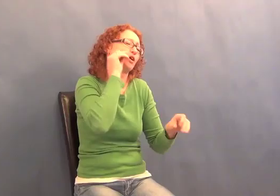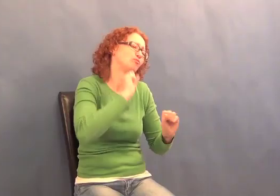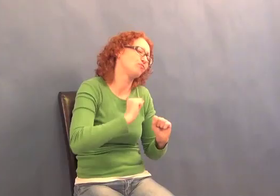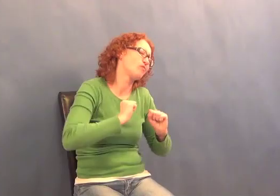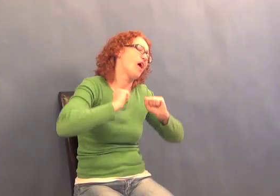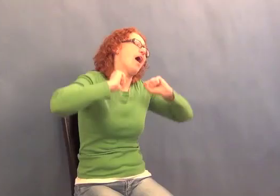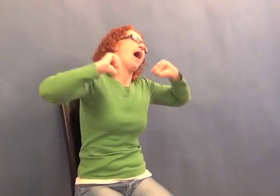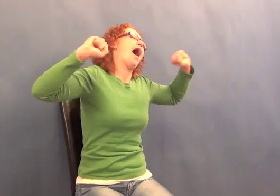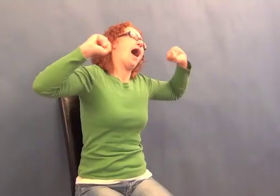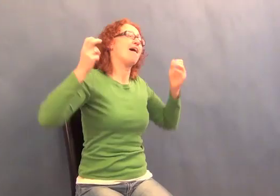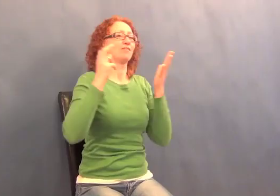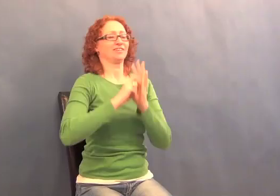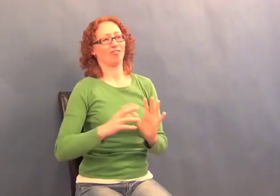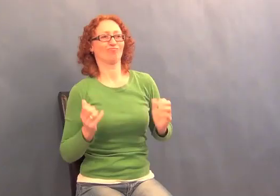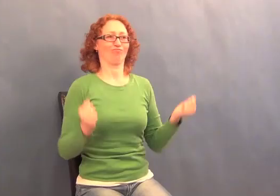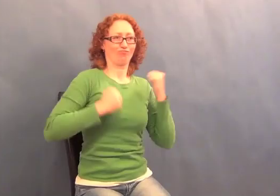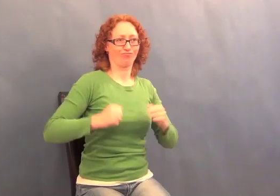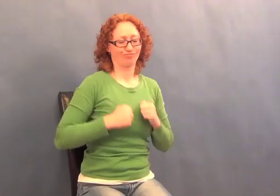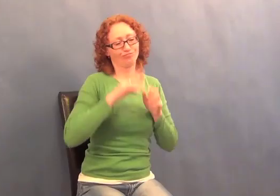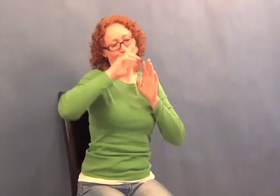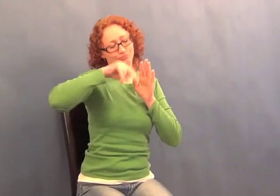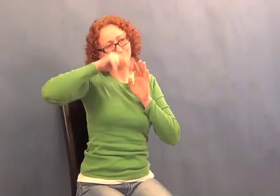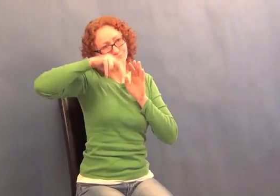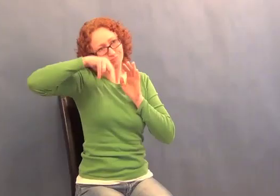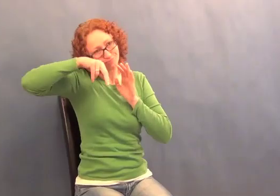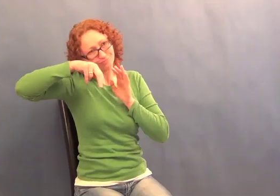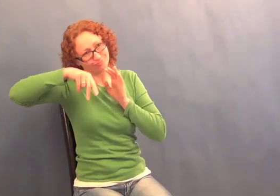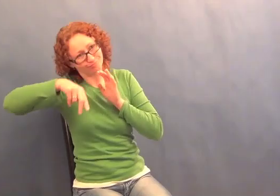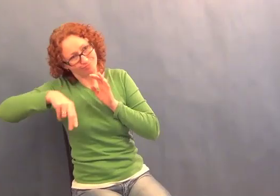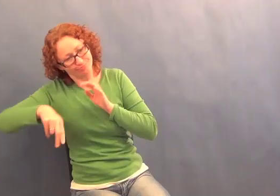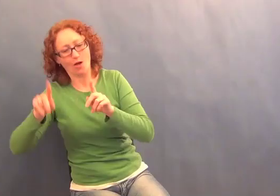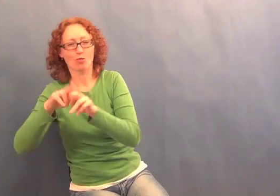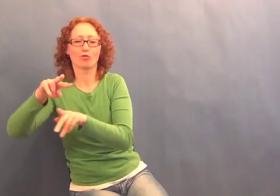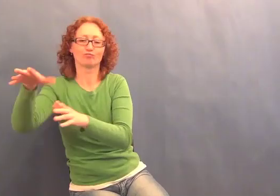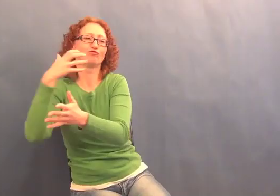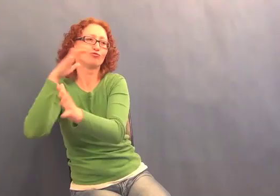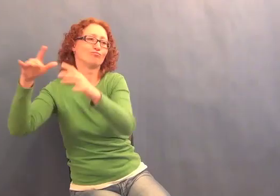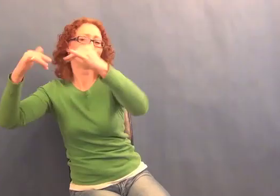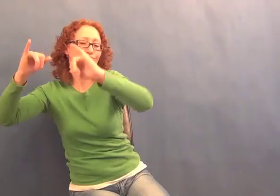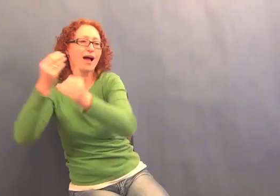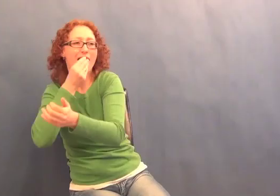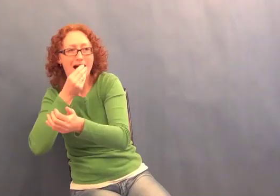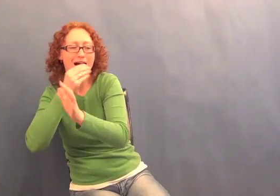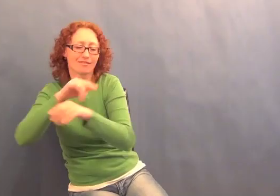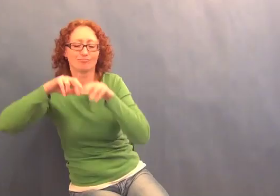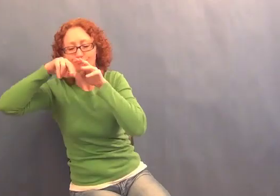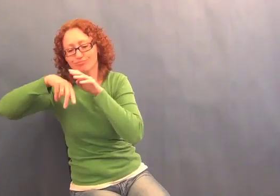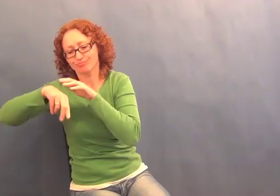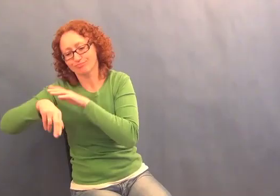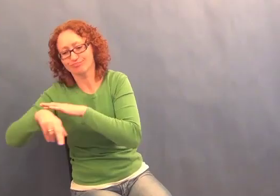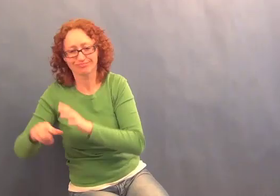Wstał, przeciągnął się, ubrał się i zszedł na dół spotkać się z tymi, co wczoraj zostali jeść i imprezować.